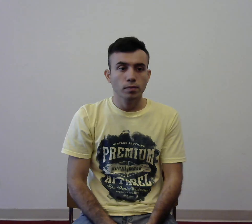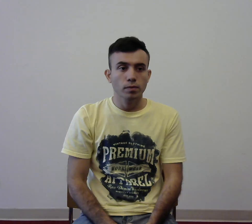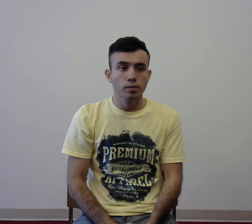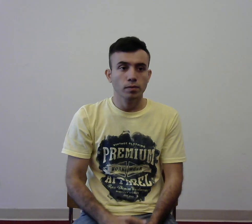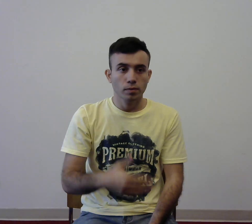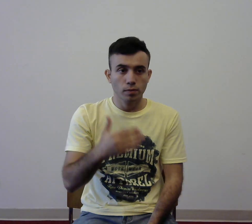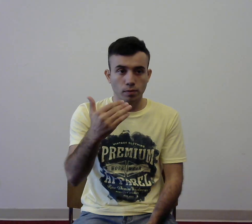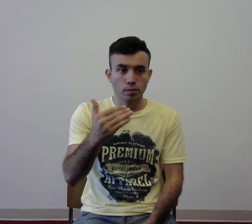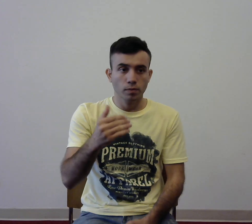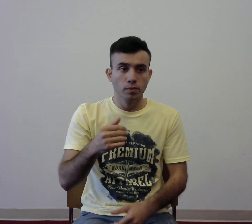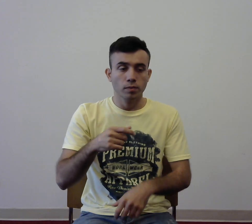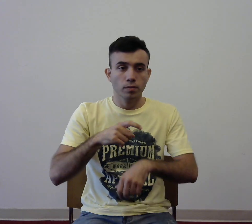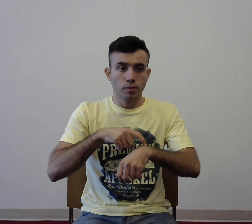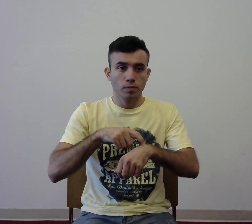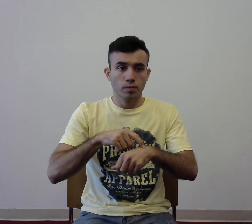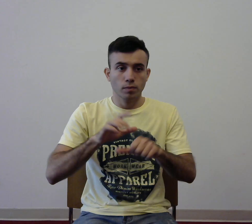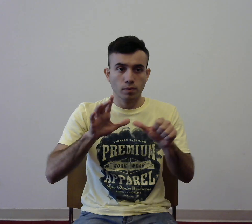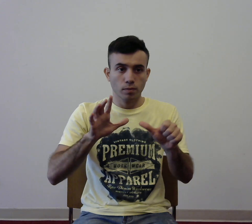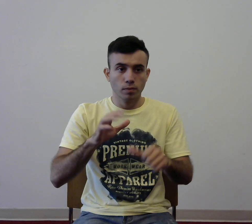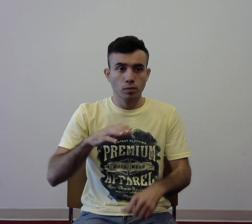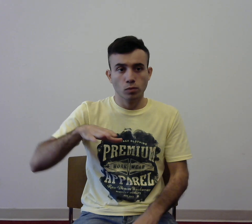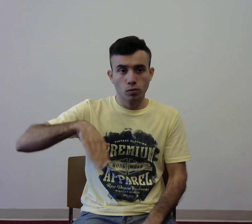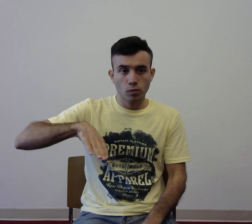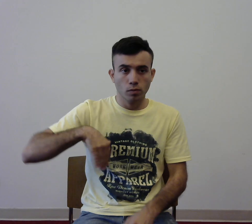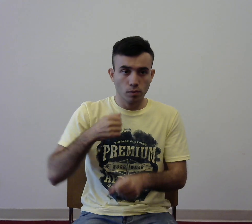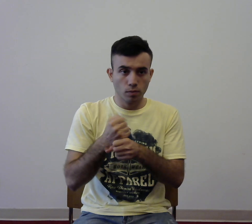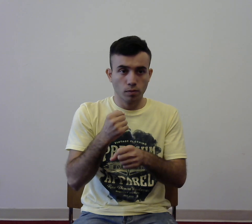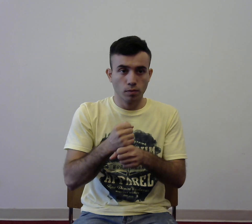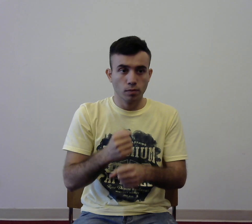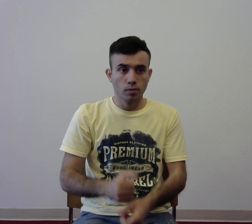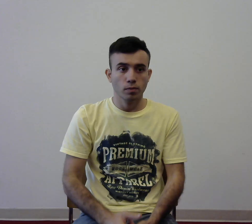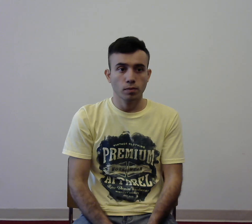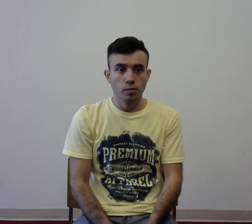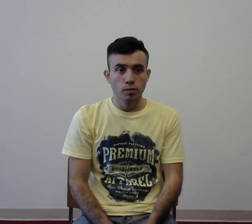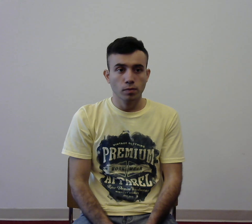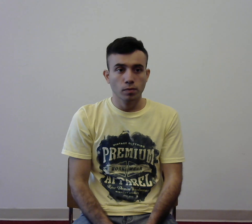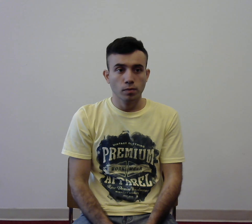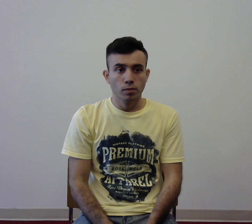Siz saat 6-dan sonra işləyirsiz?